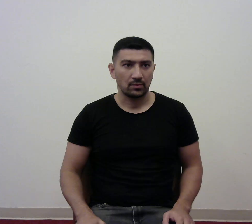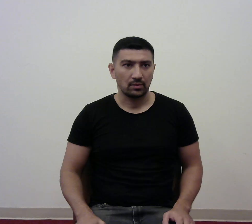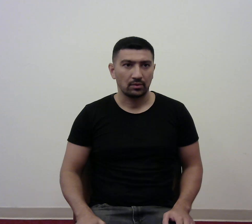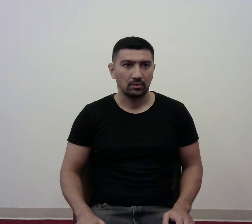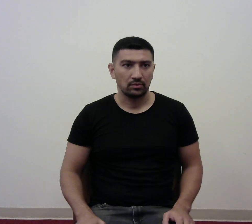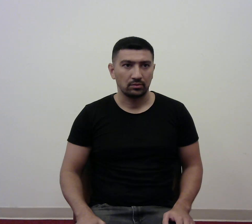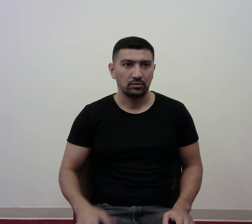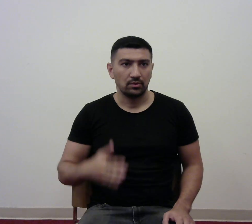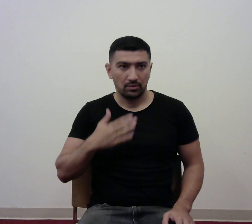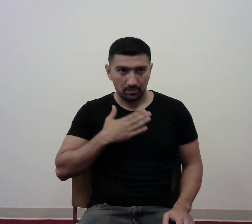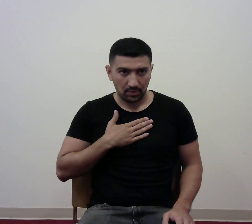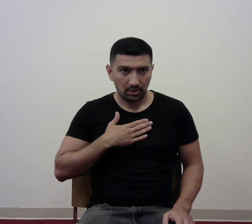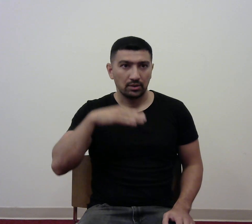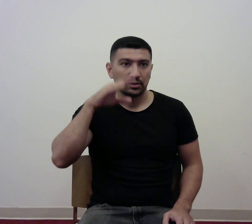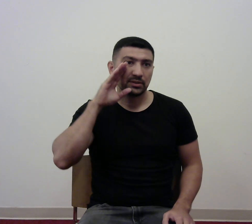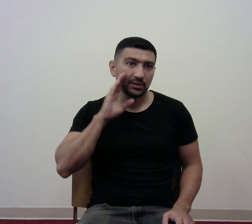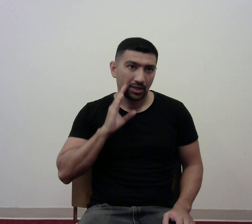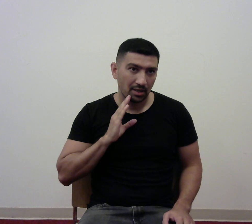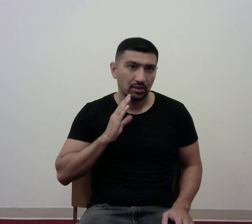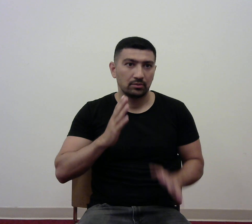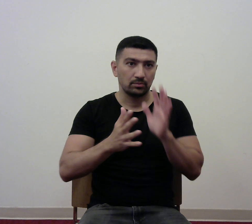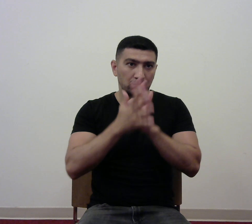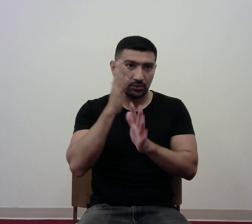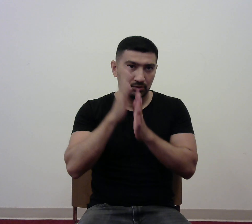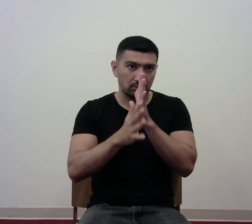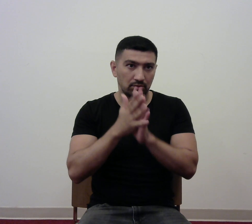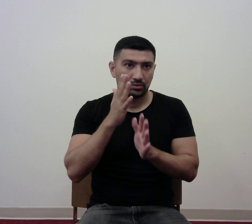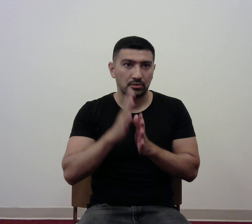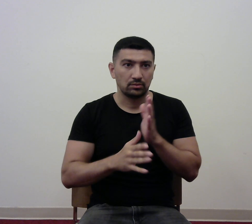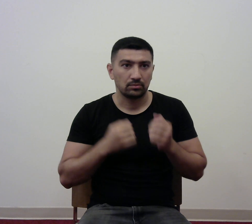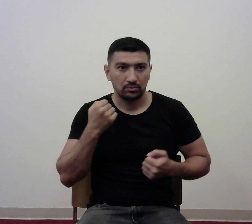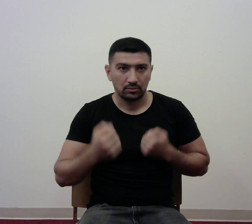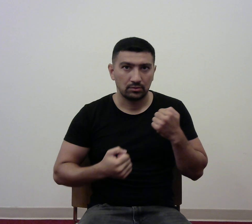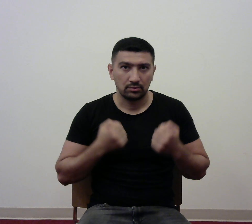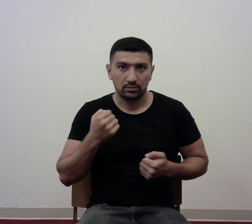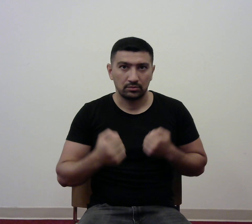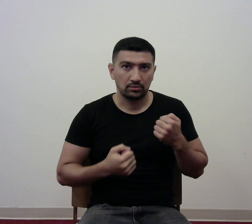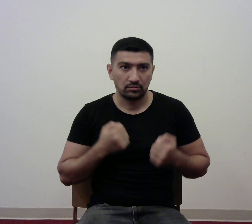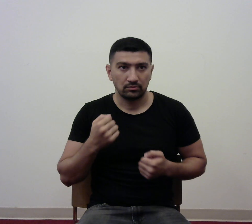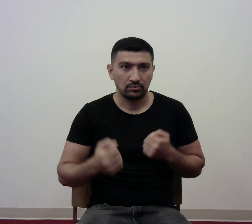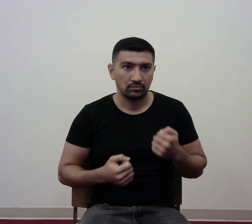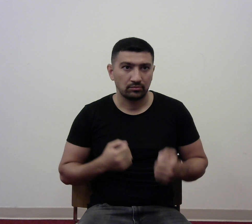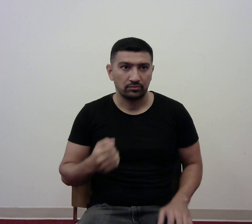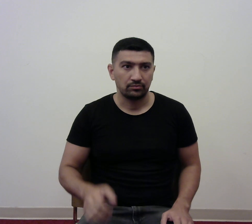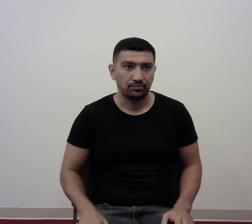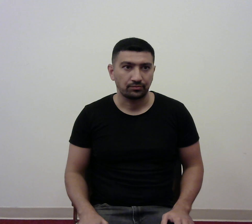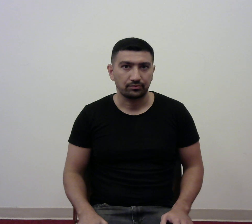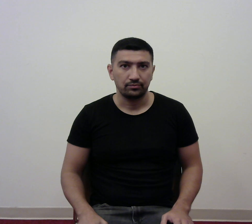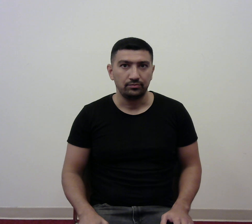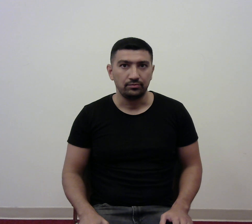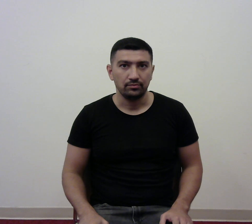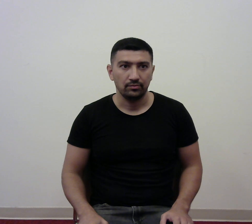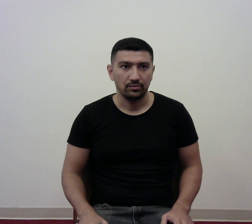Mən səhərlər bulvarda qaçıram